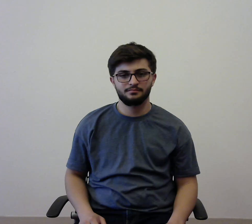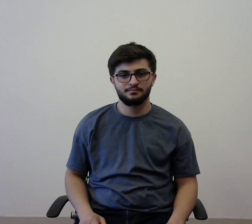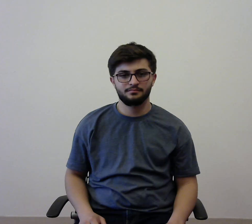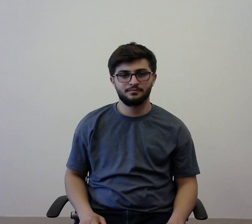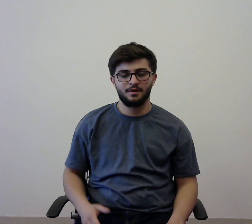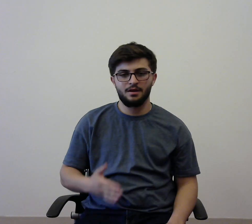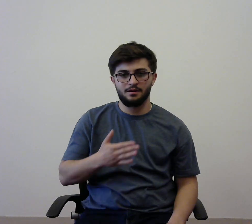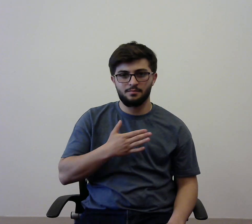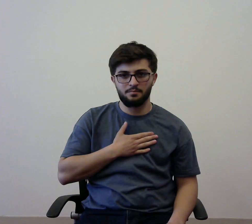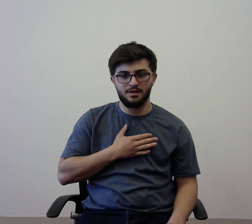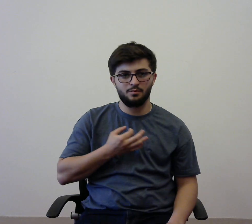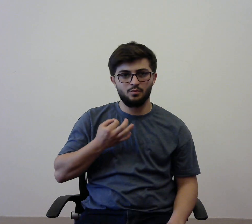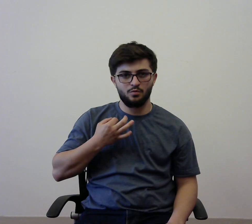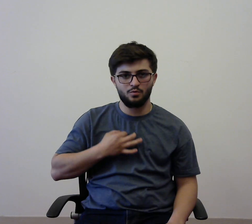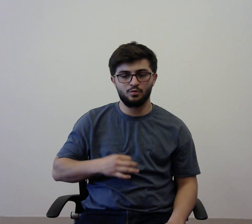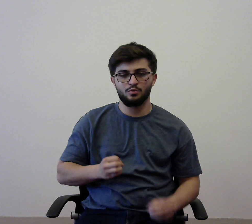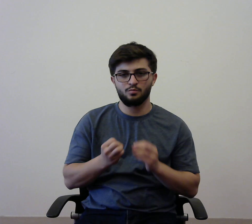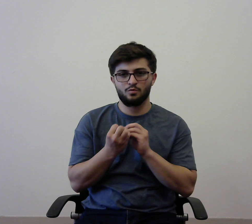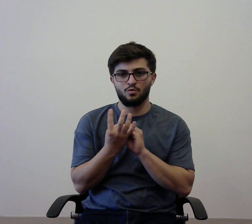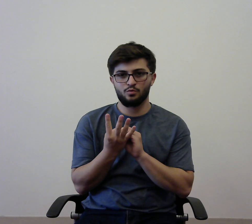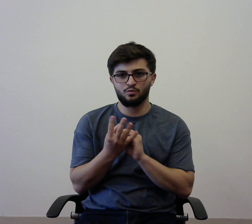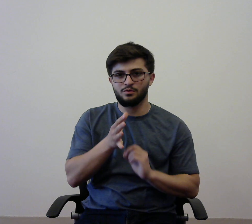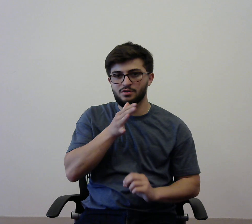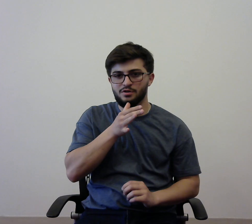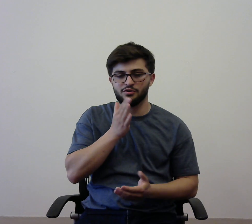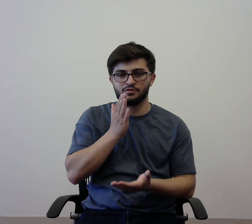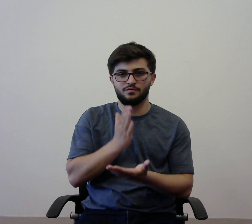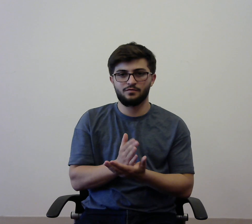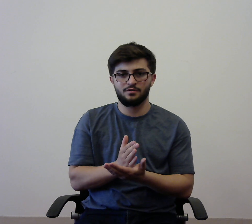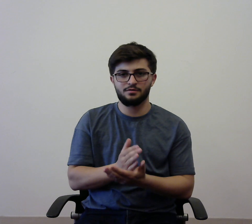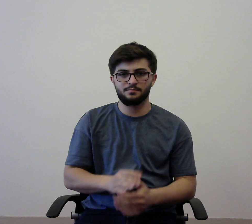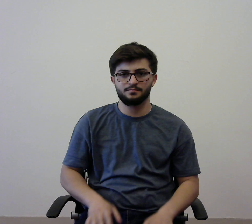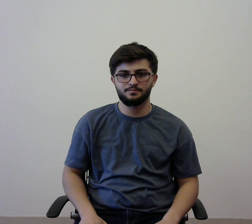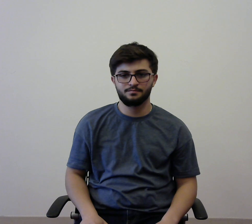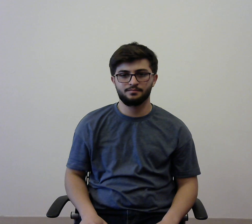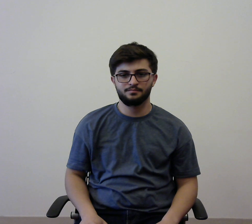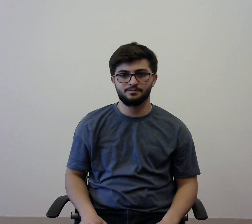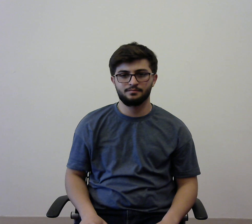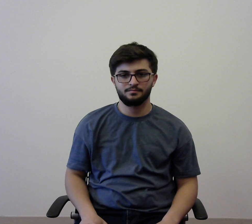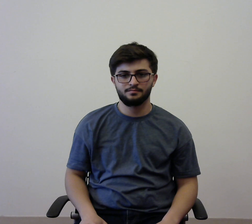Mənim oğlumun 14 yaşı var